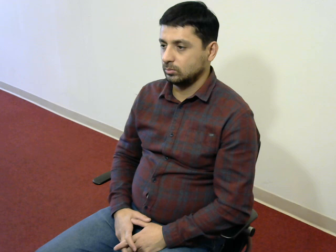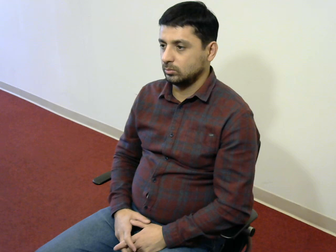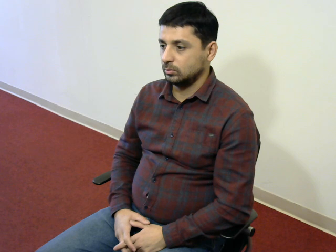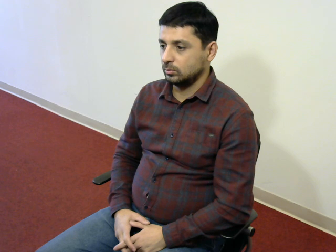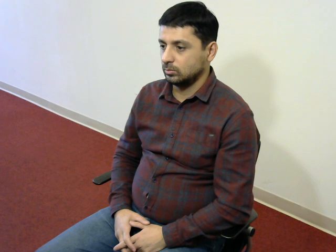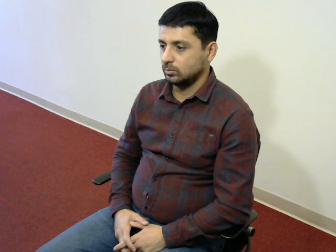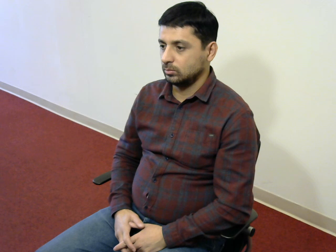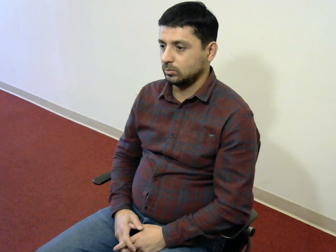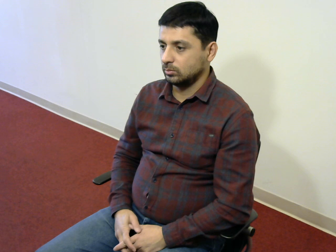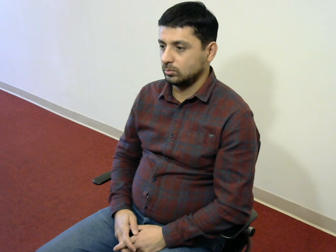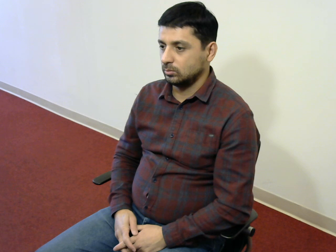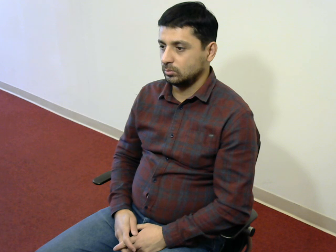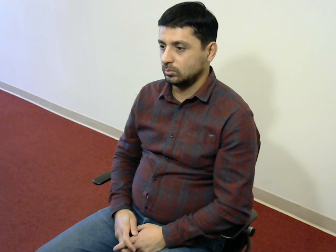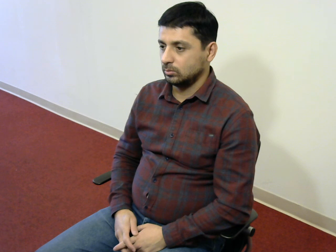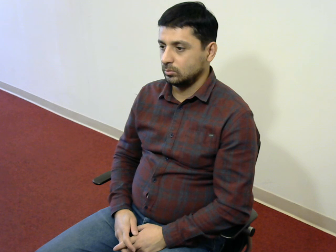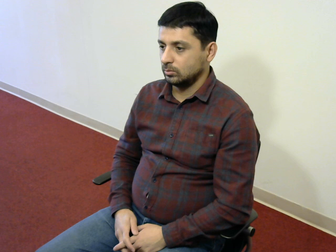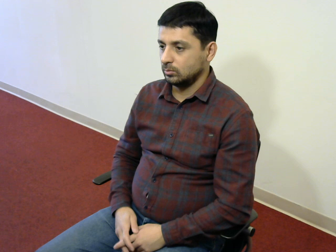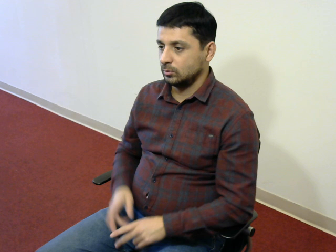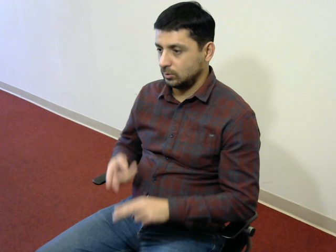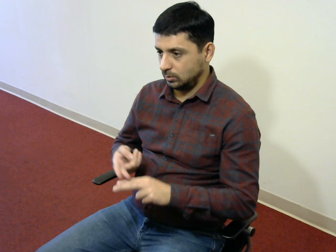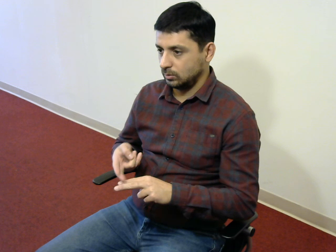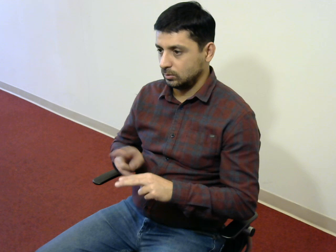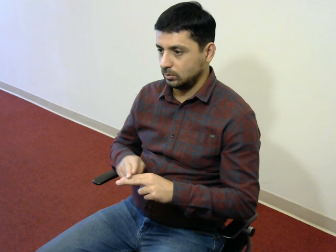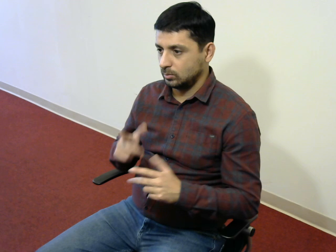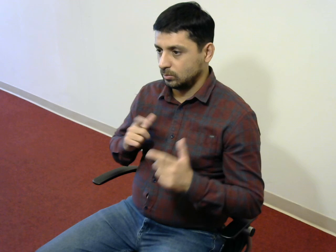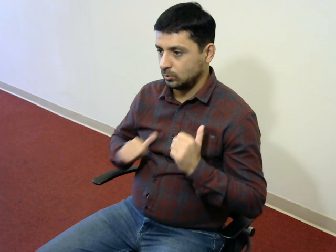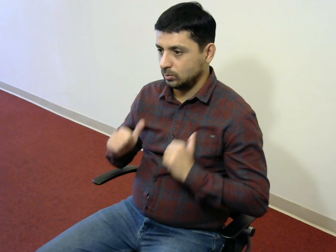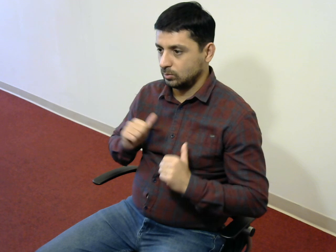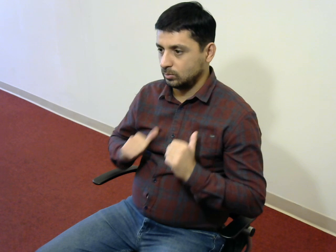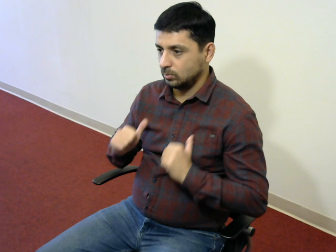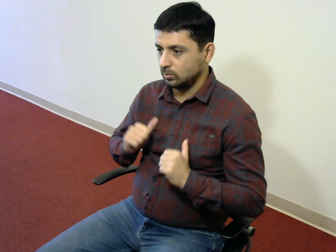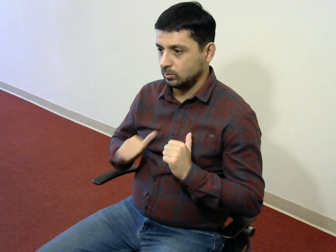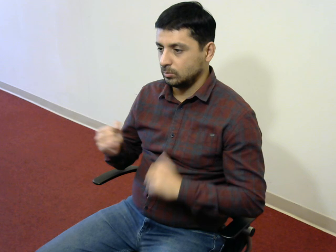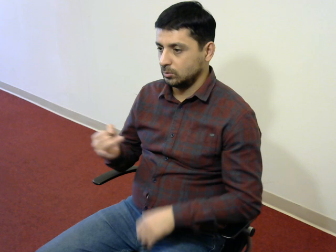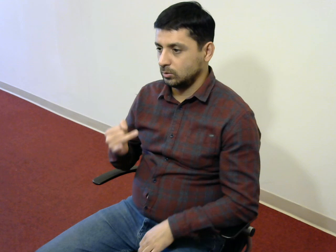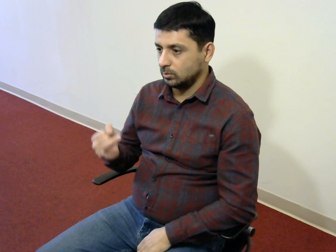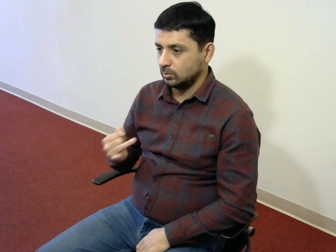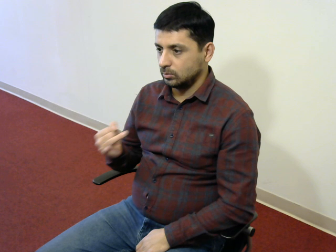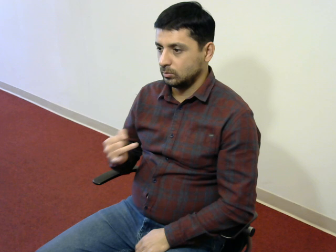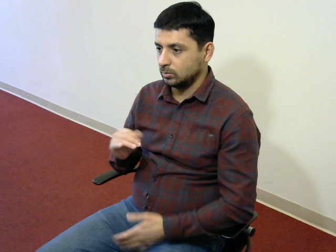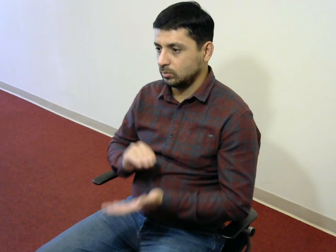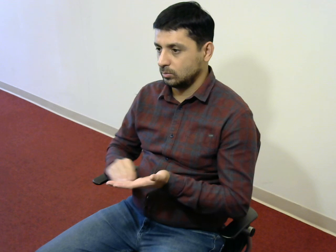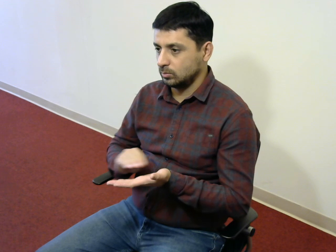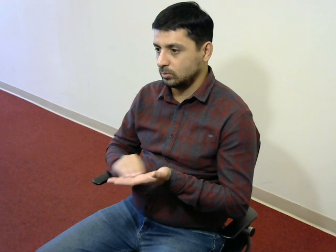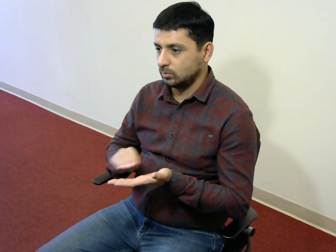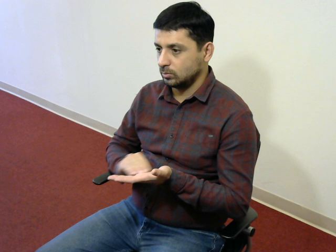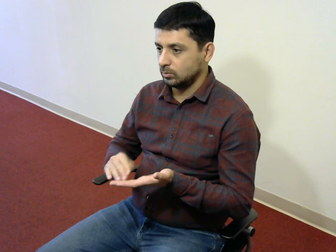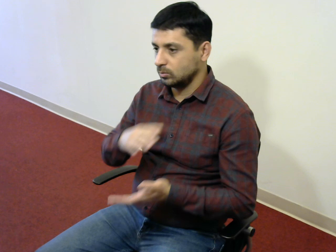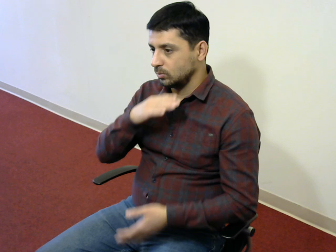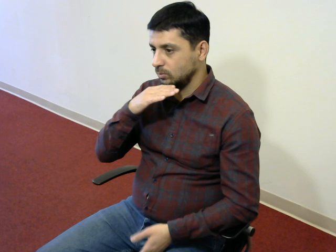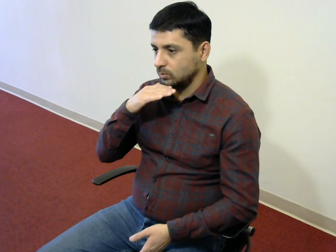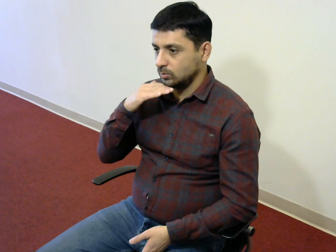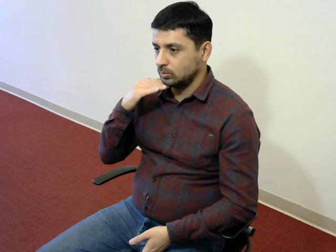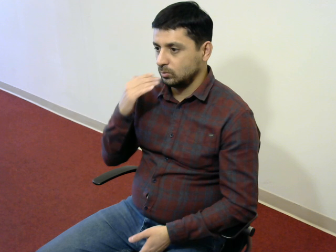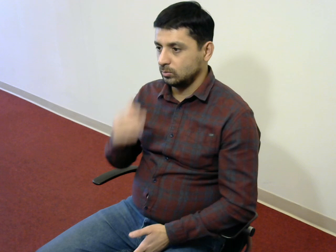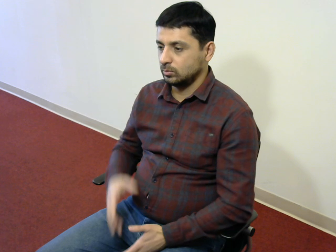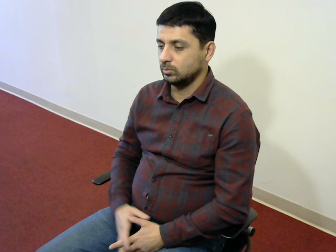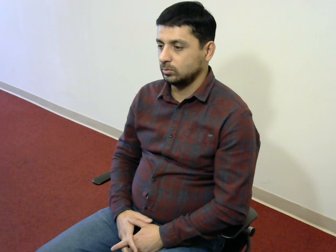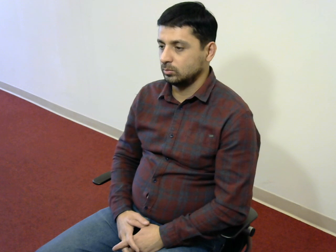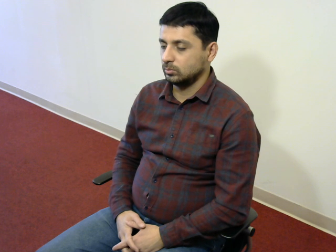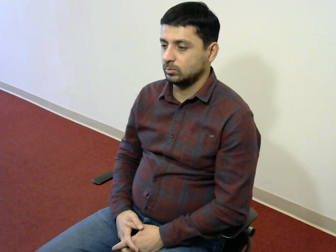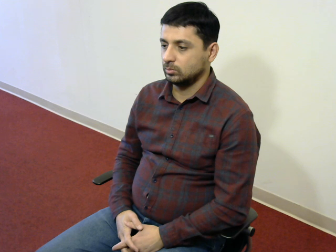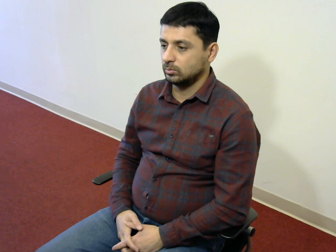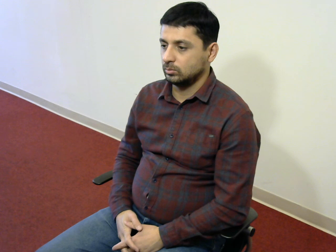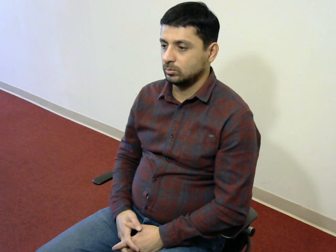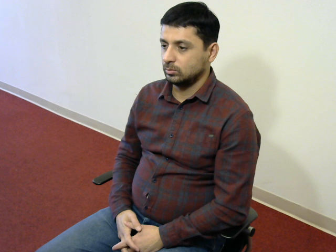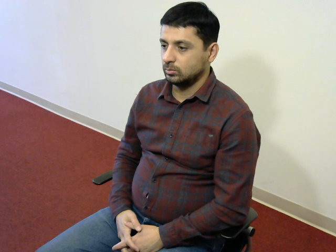Bu müəllimin maraqlı yazıları çoxdur